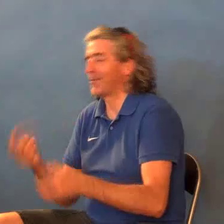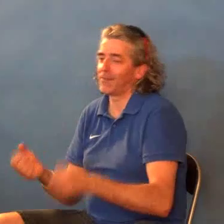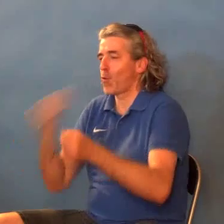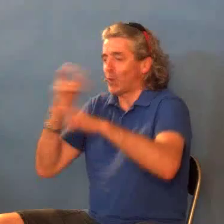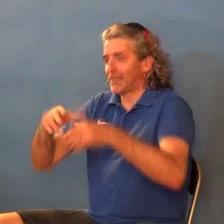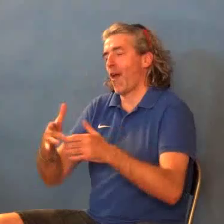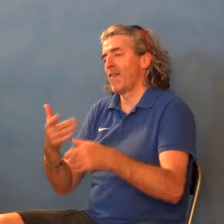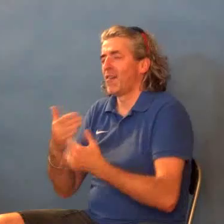Noga go bolała.